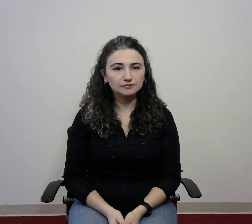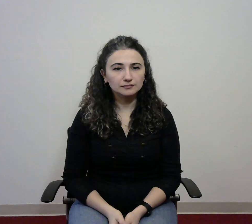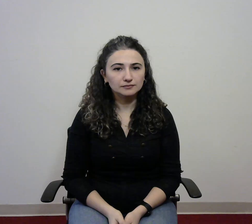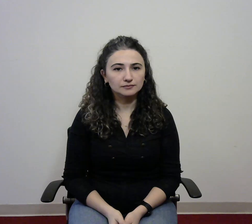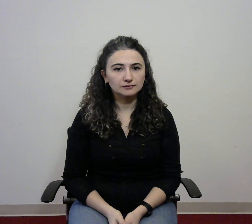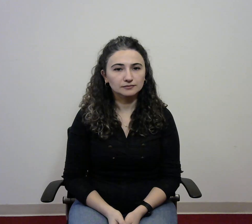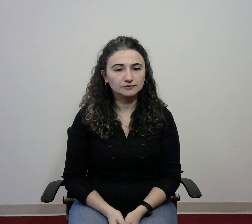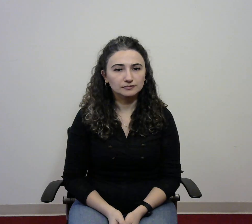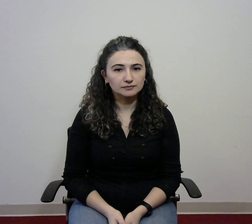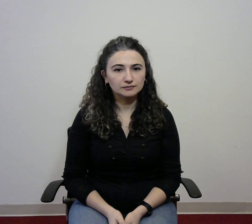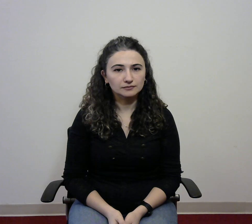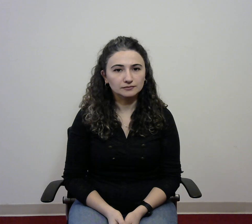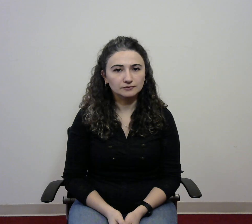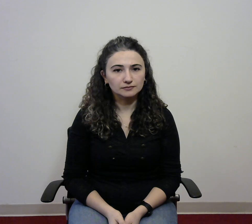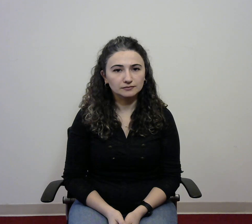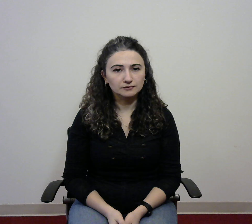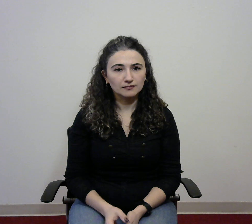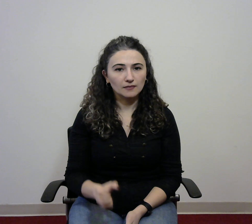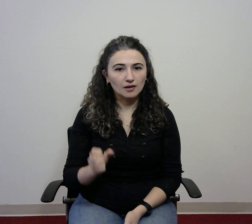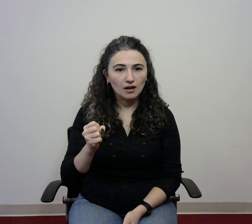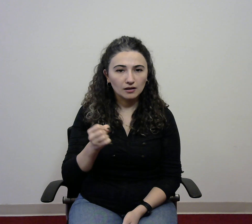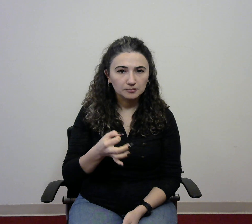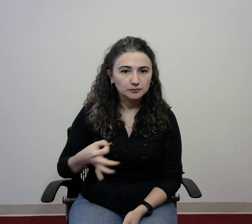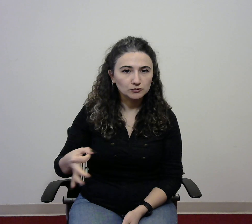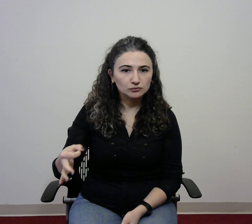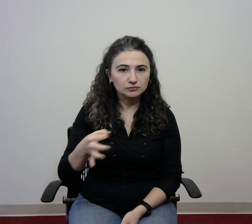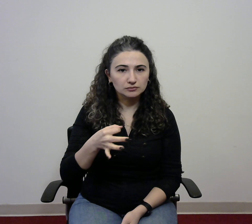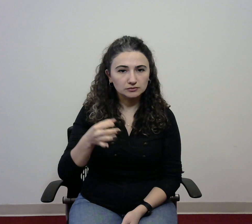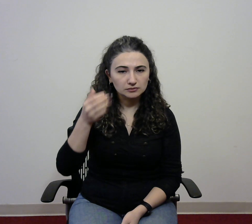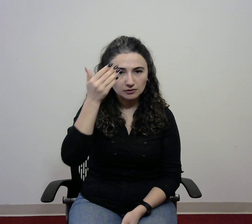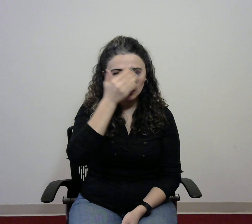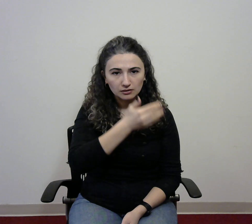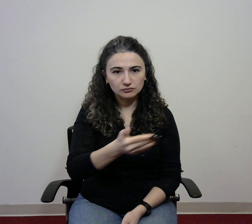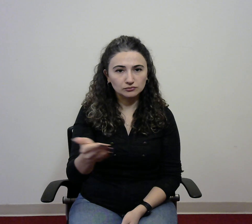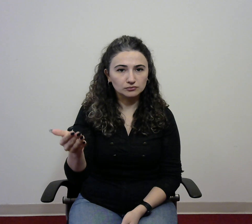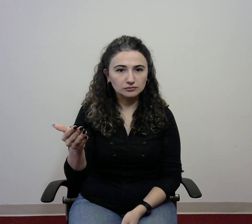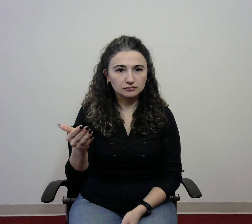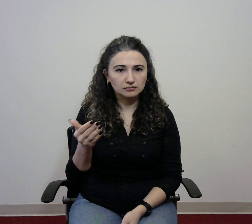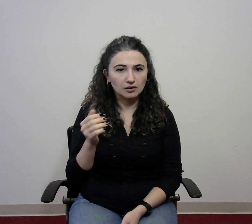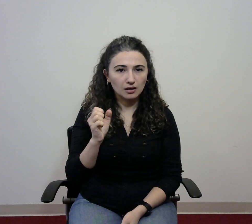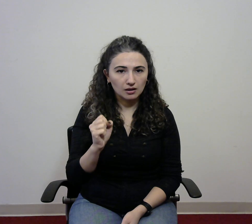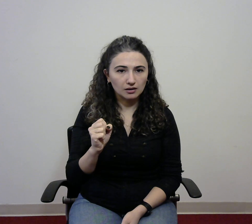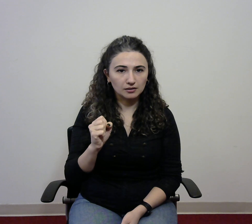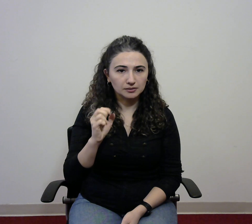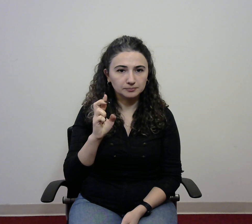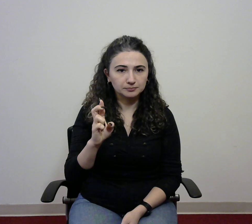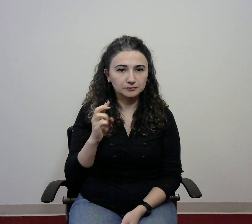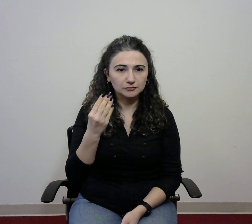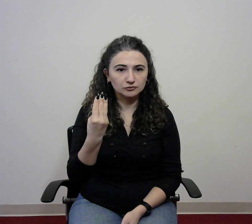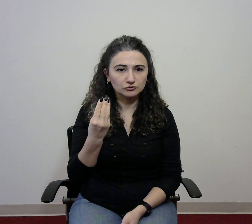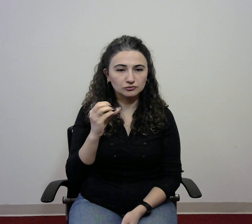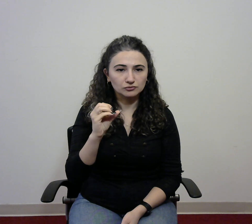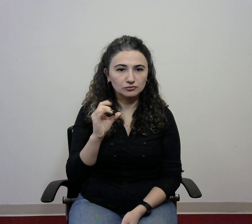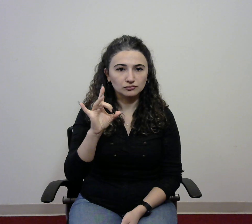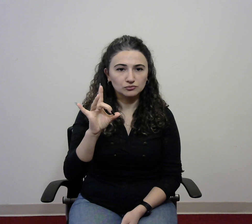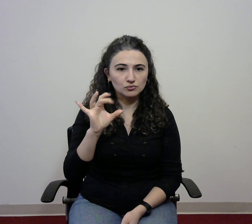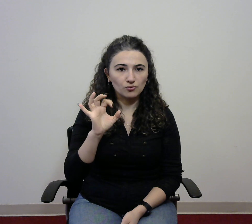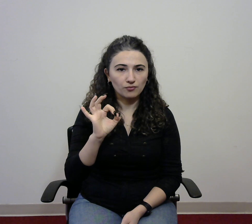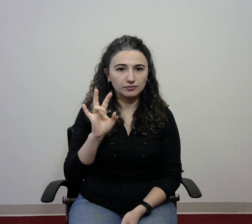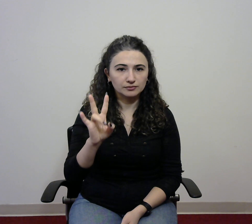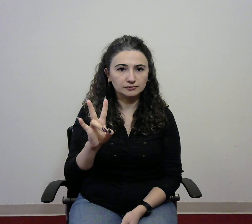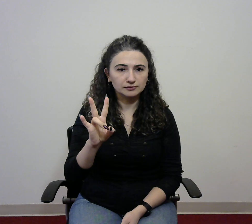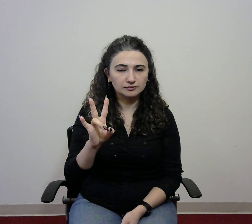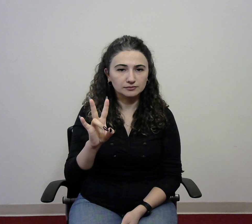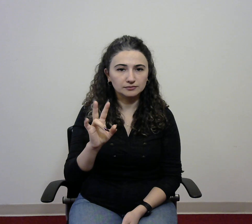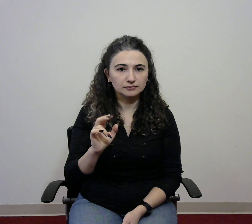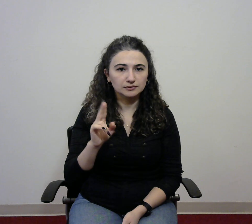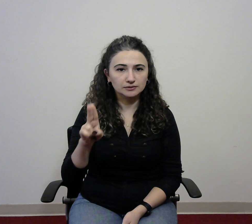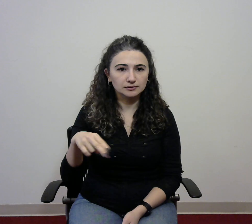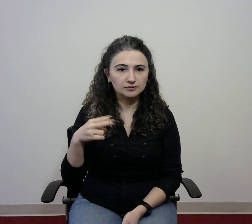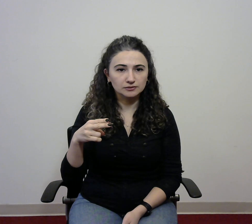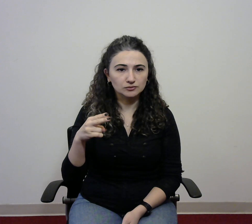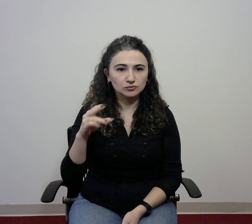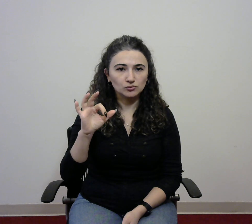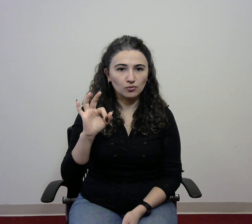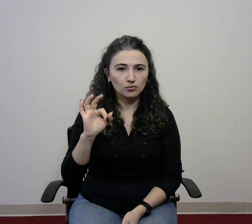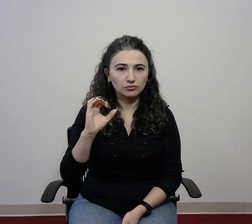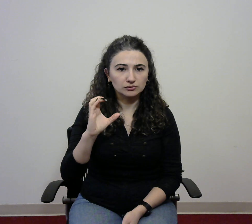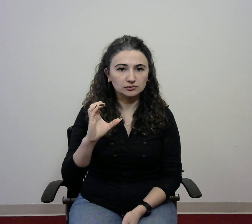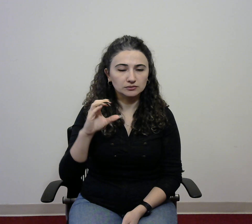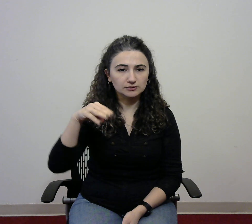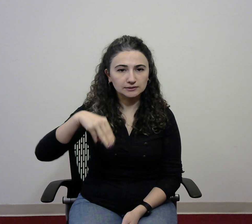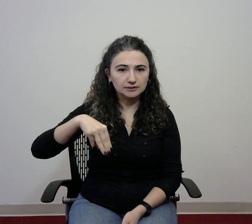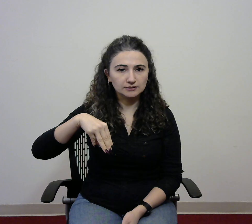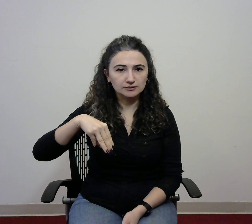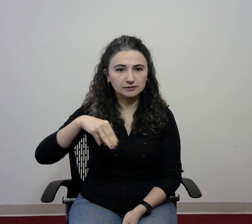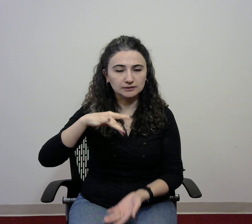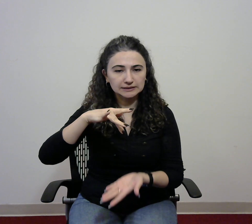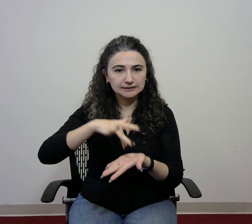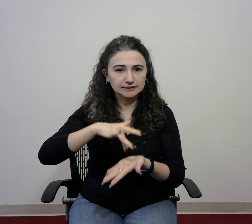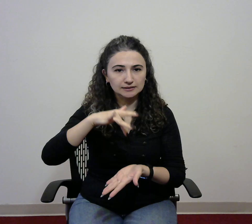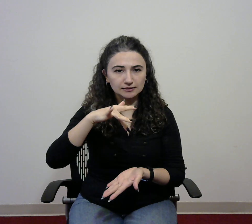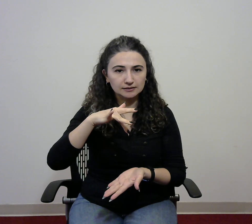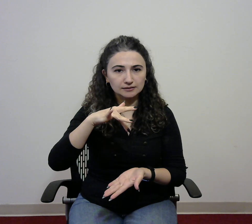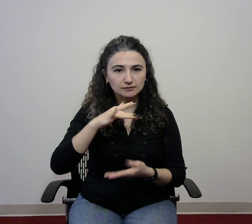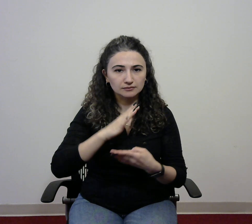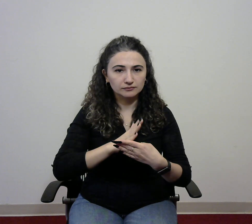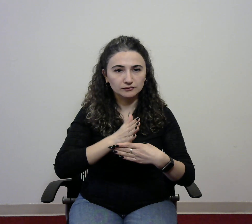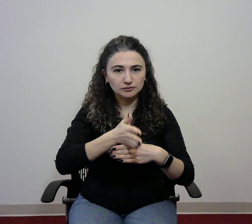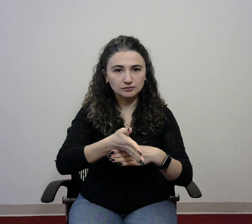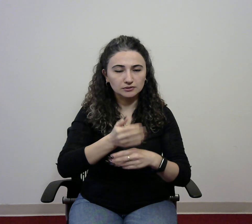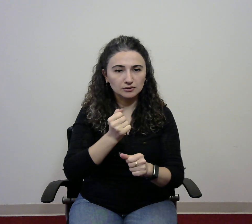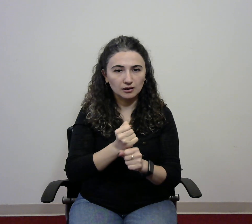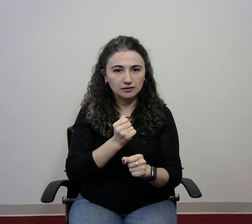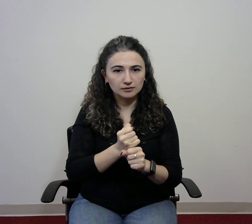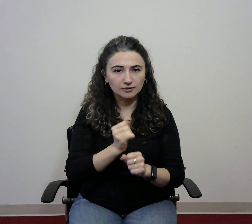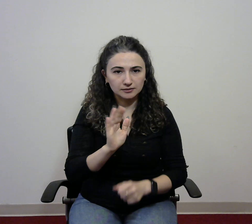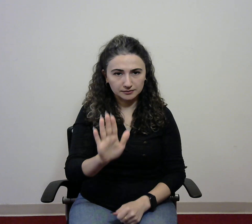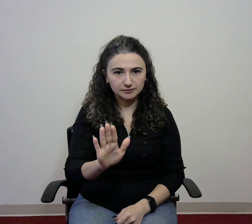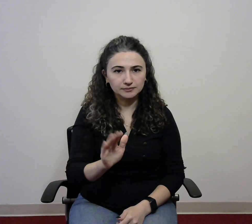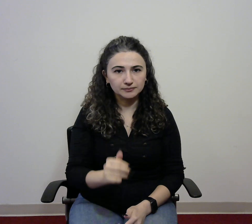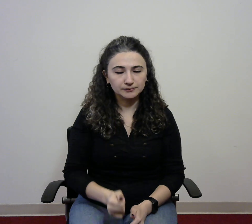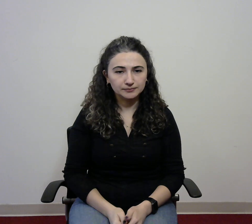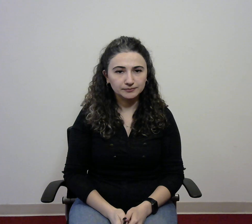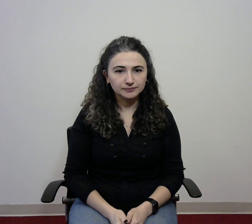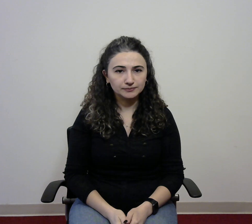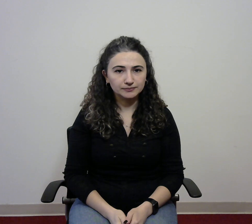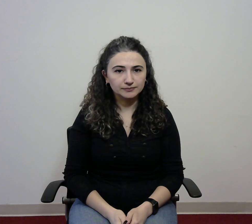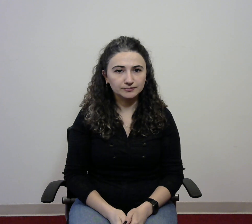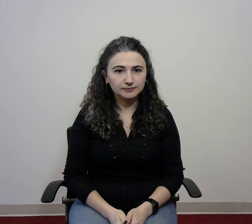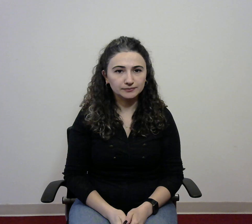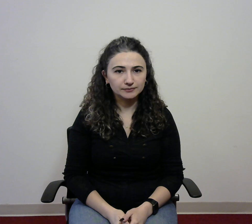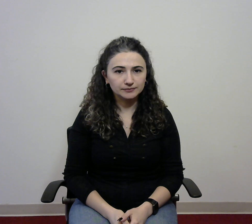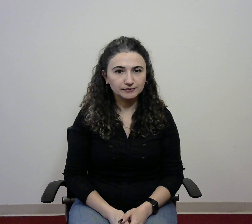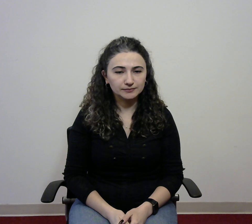Abşeron rayon sakinləri isə Abşeron DOST Mərkəzinə müraciət etməlidir